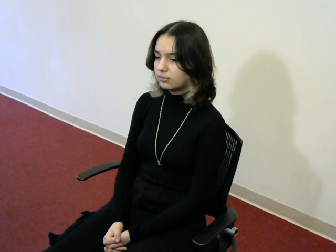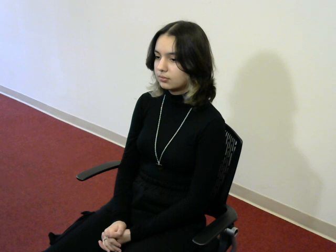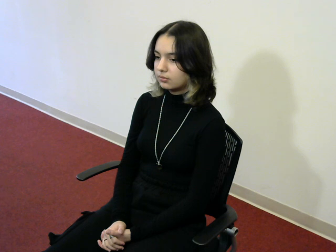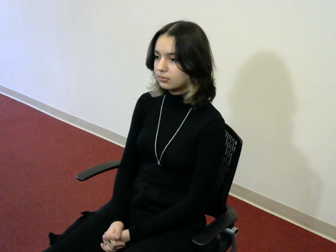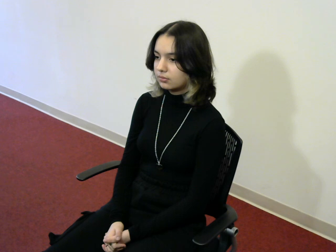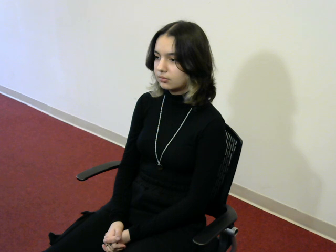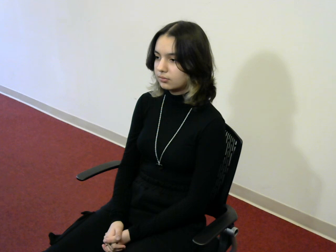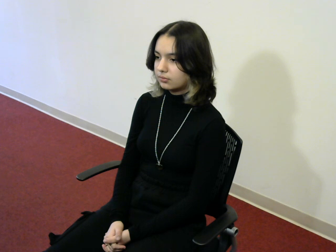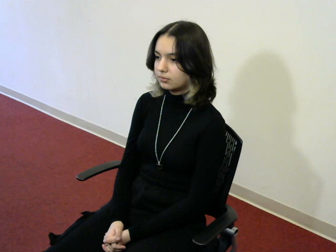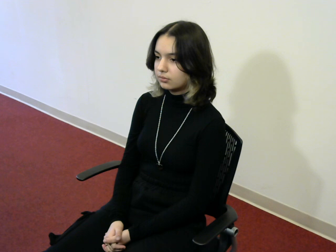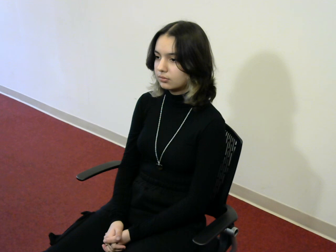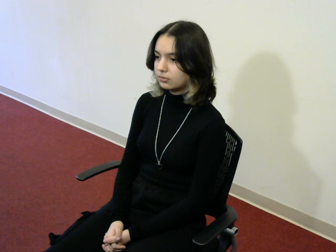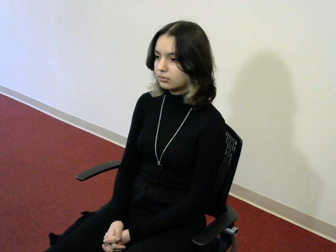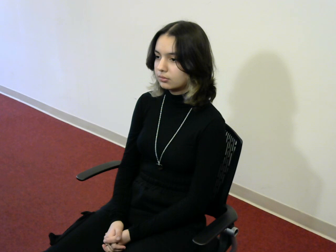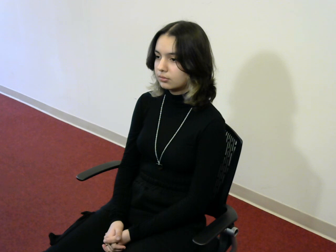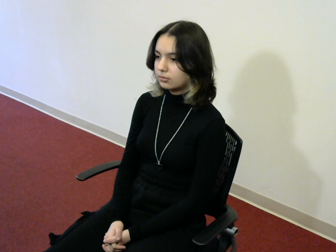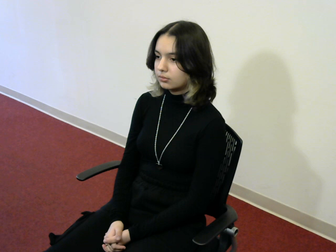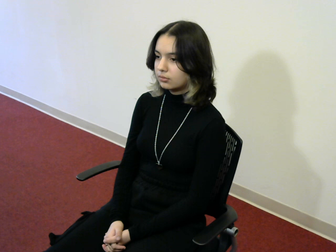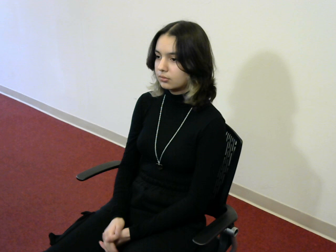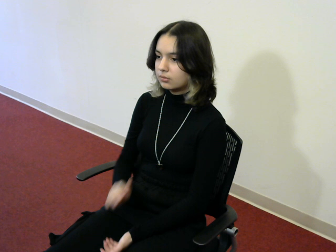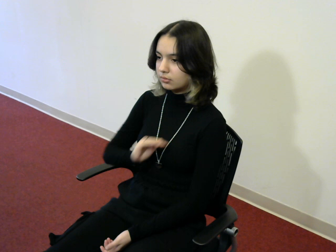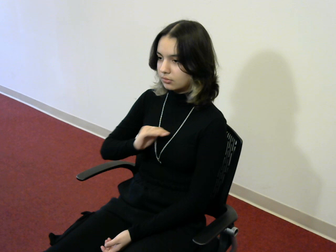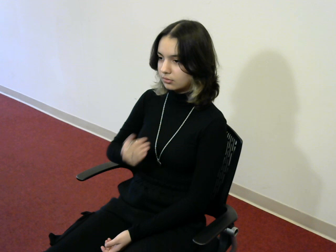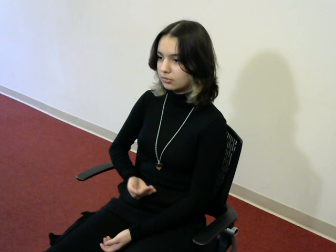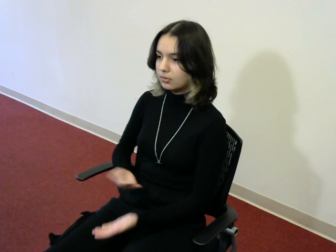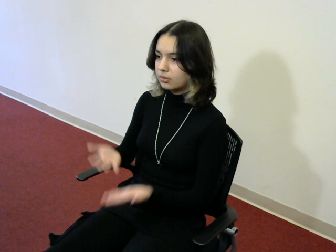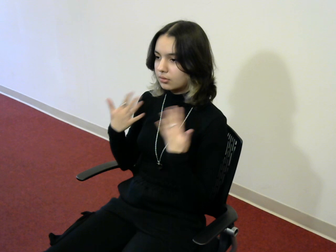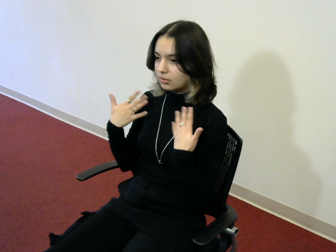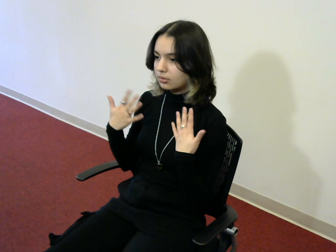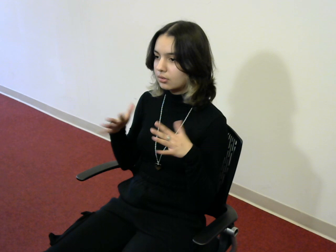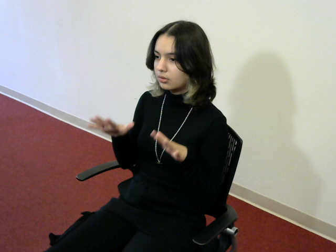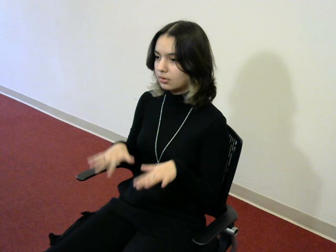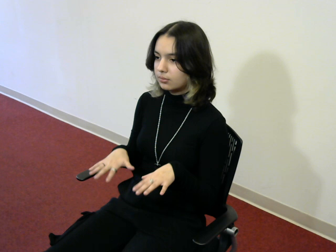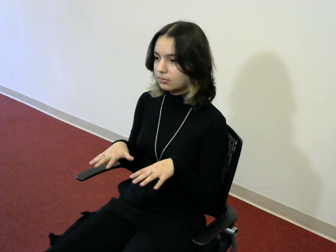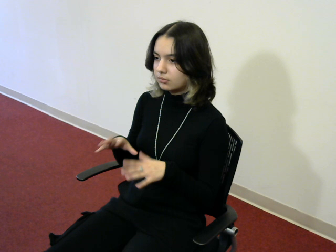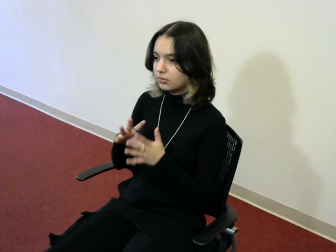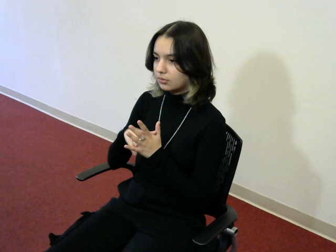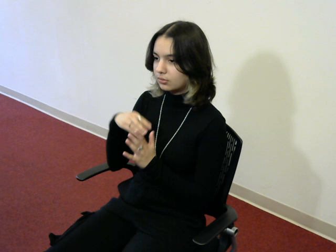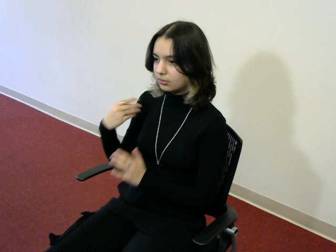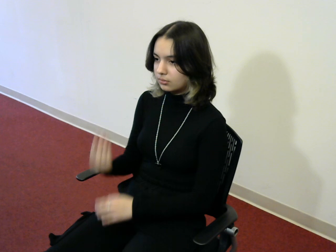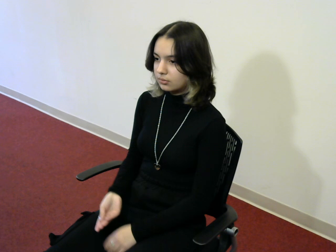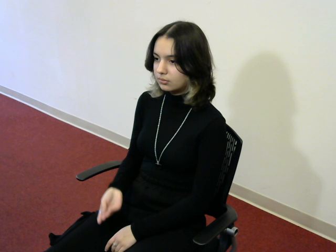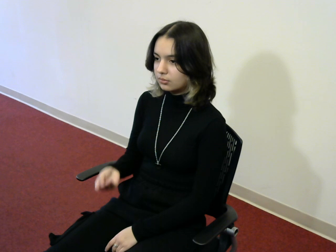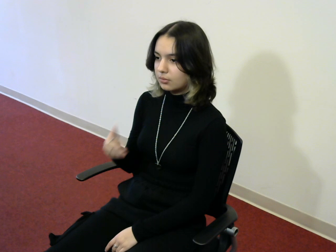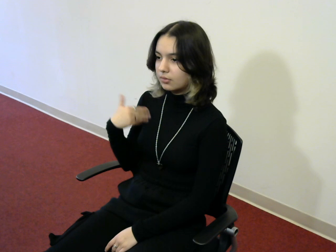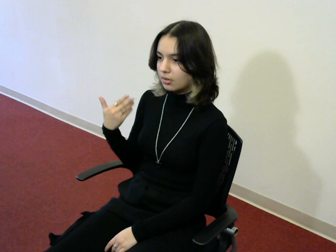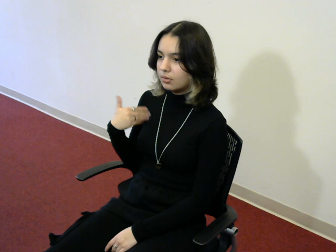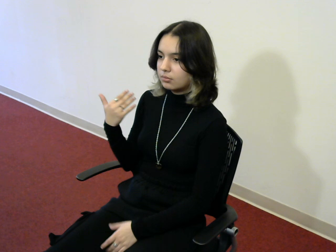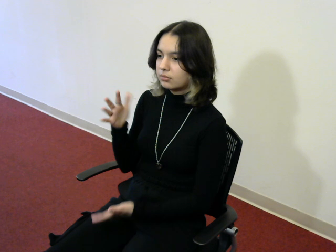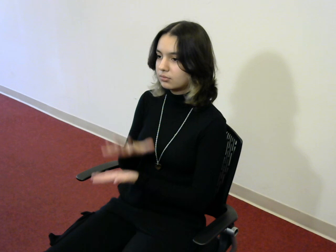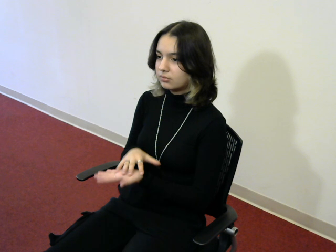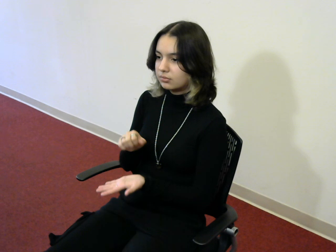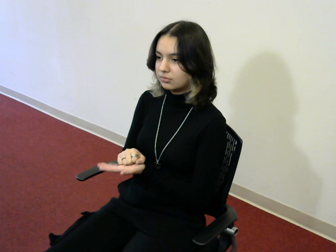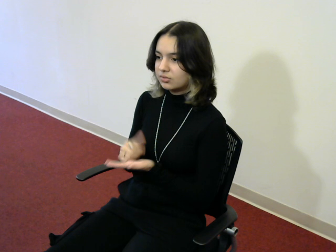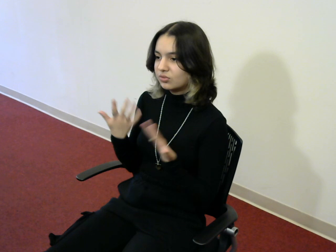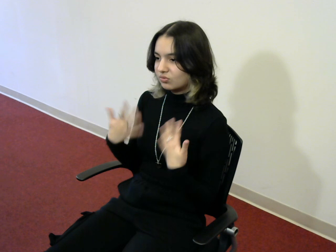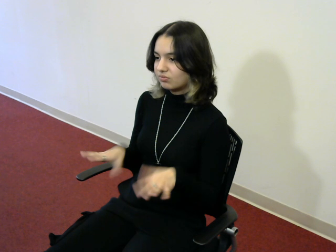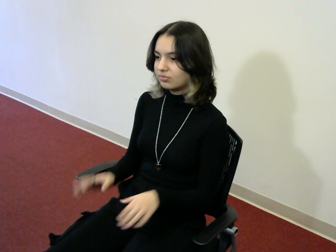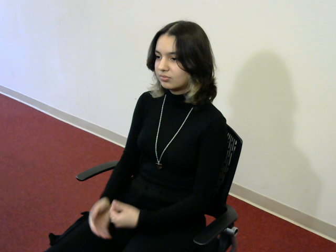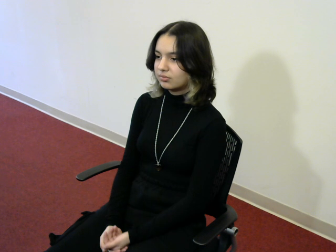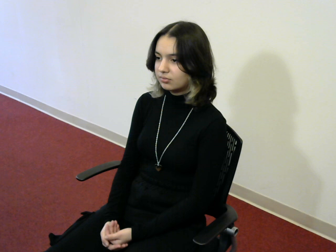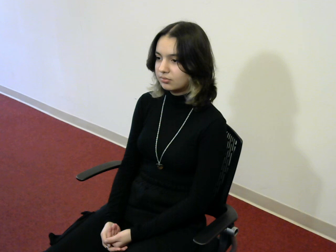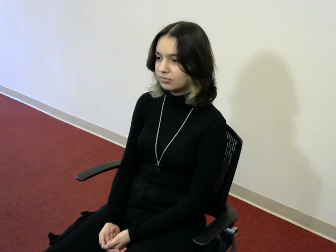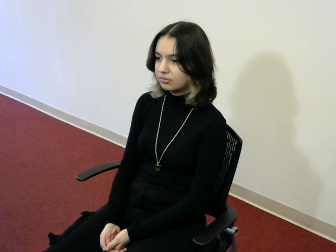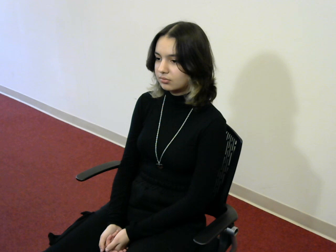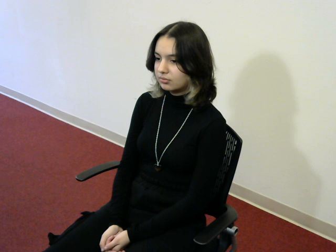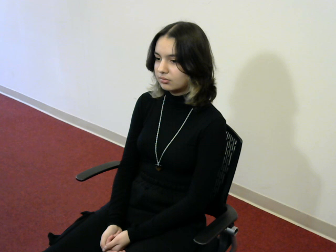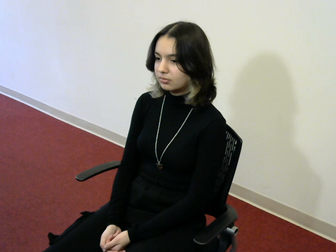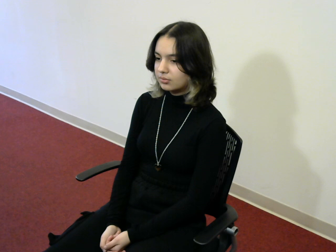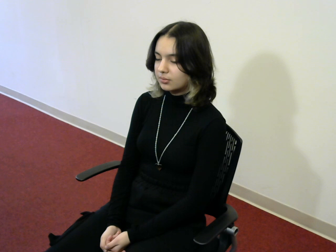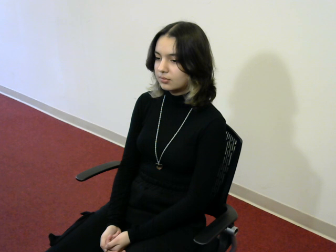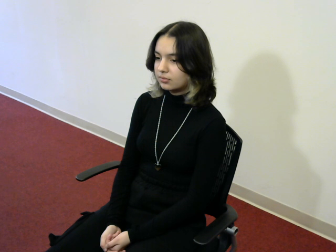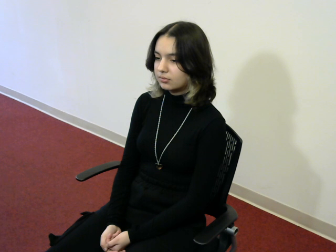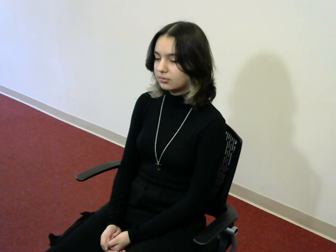Bağda yerə düşən meyvələr xarab olmuşdu